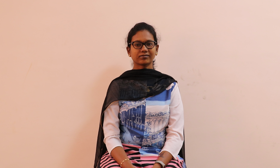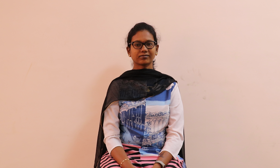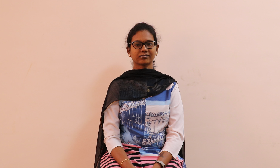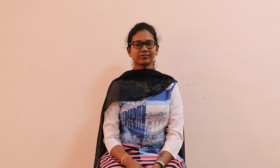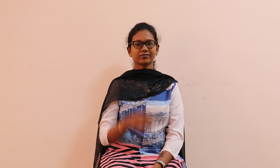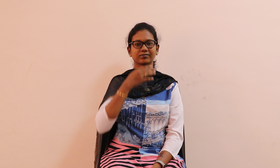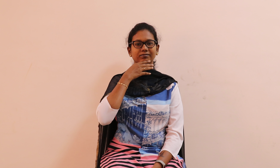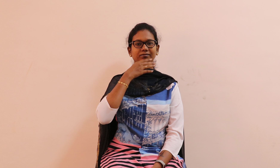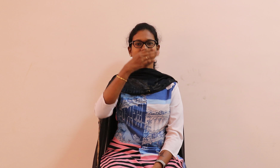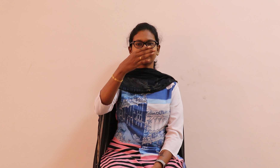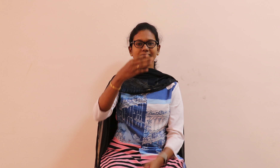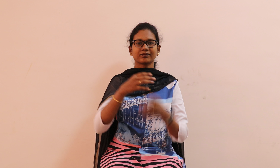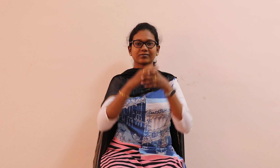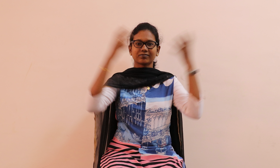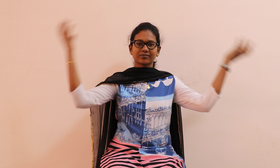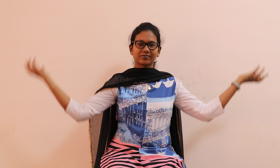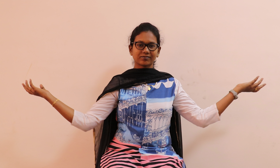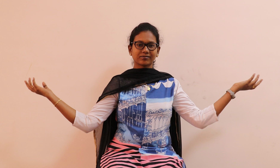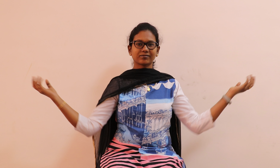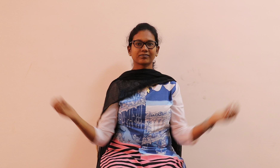thank you so much